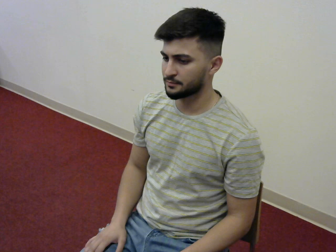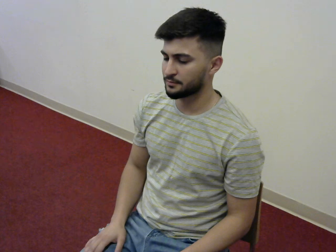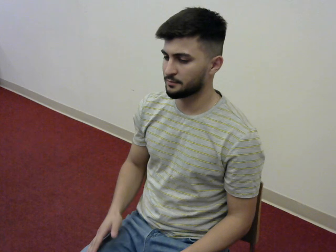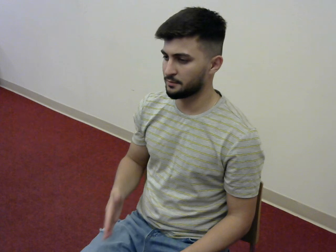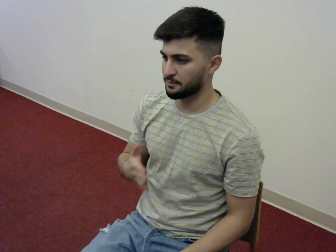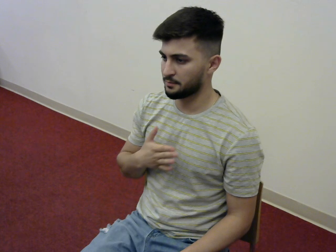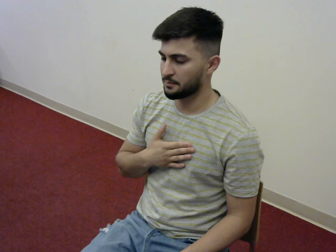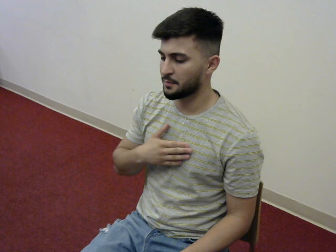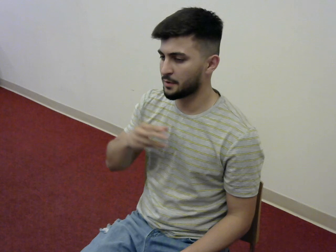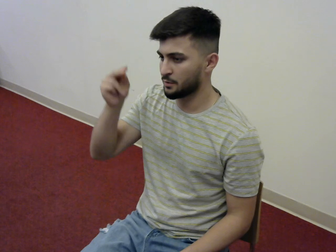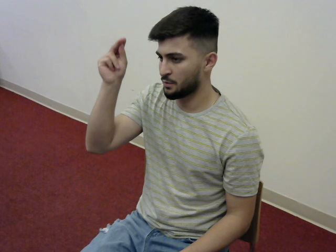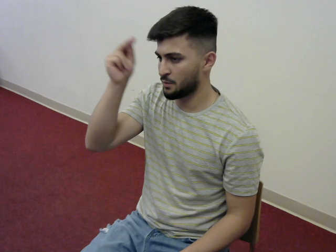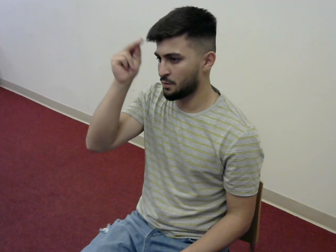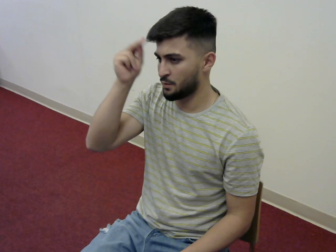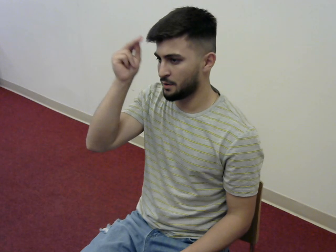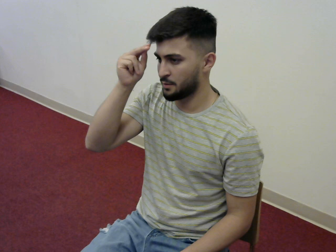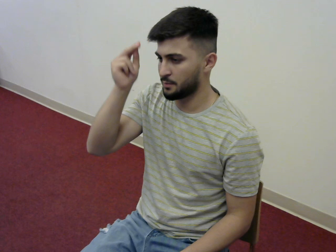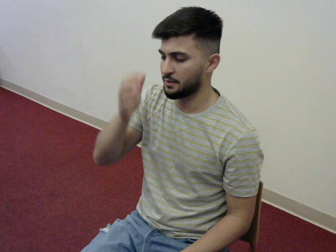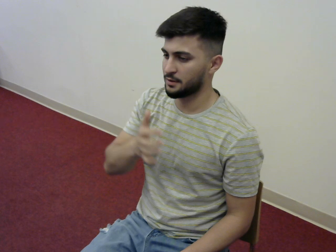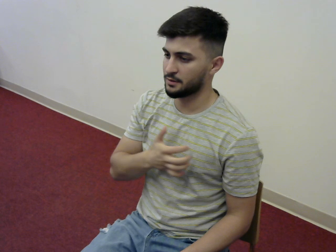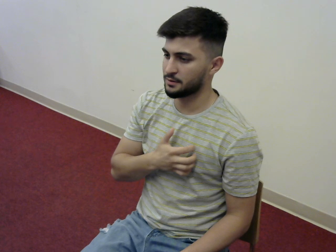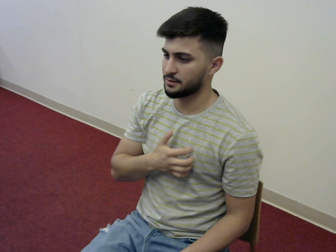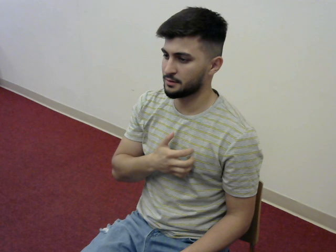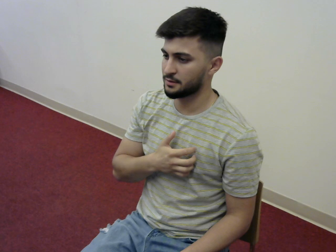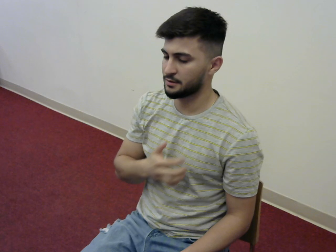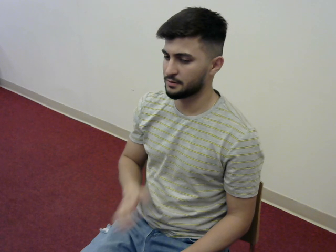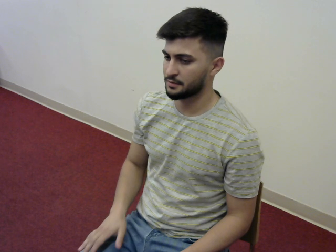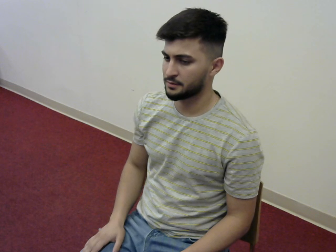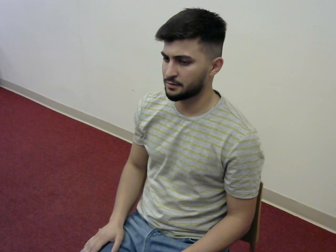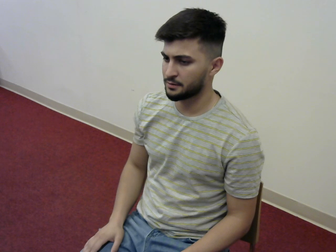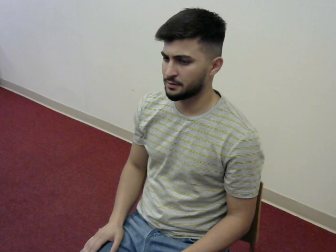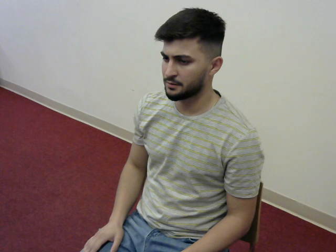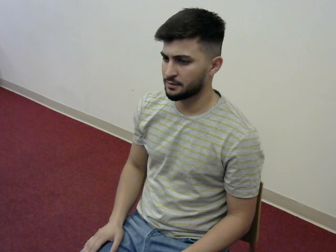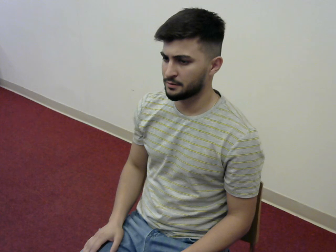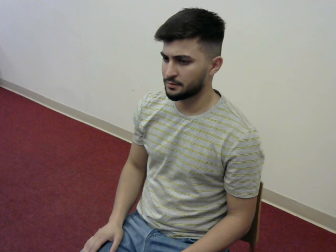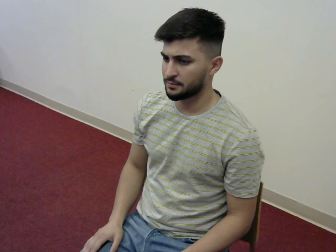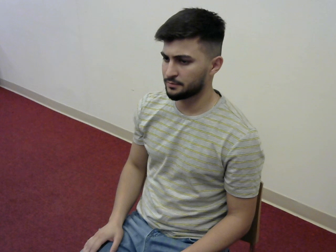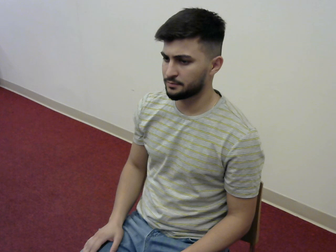Mən öyrənmək istəyirəm